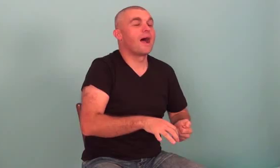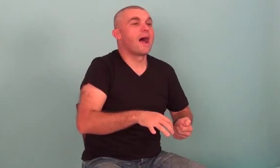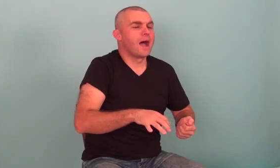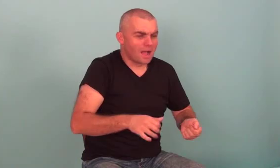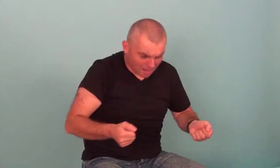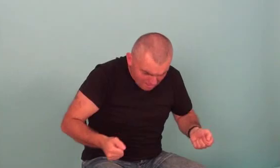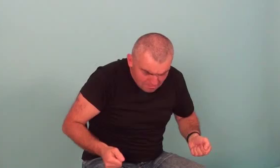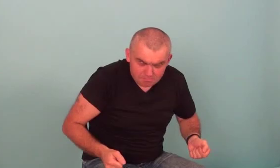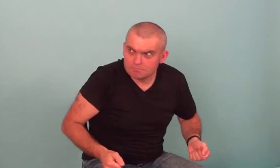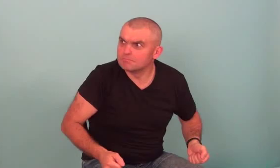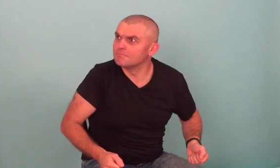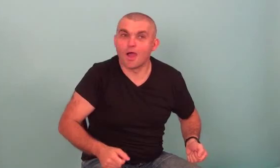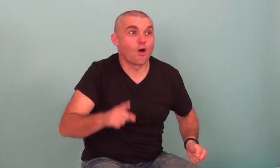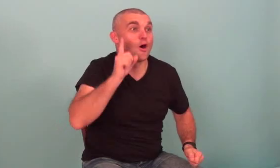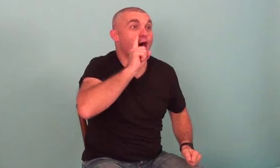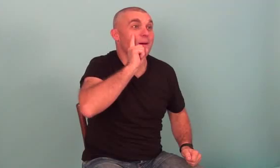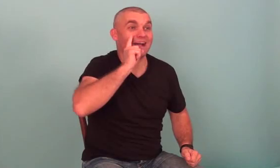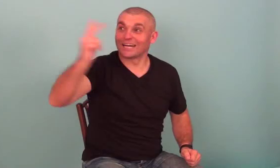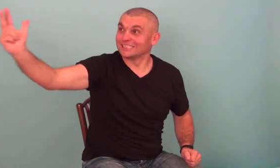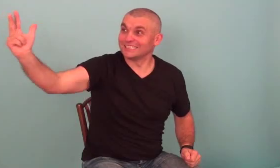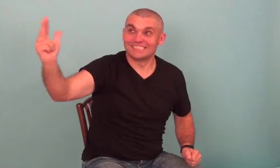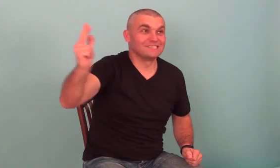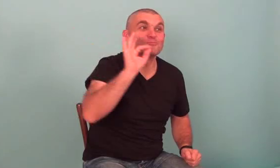Pan patrzy na kosze i na nadchodzących trzech młodych chłopców.